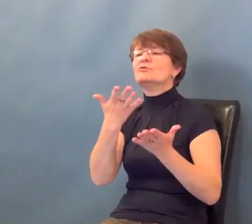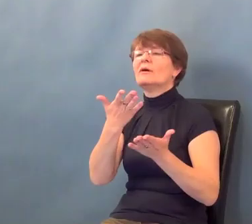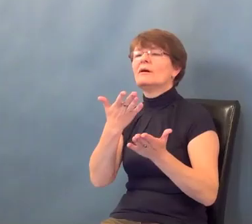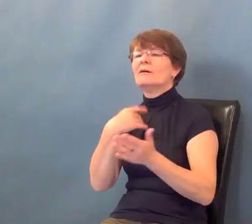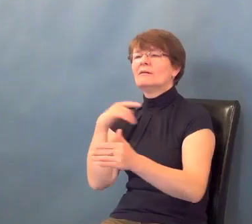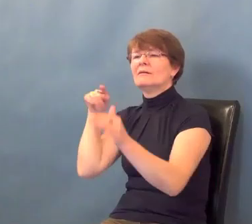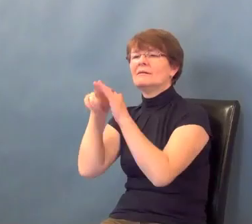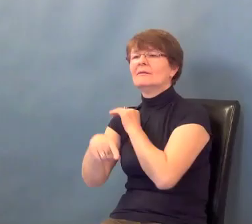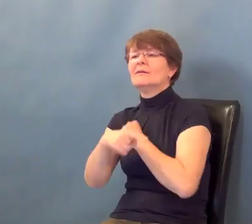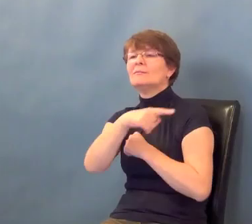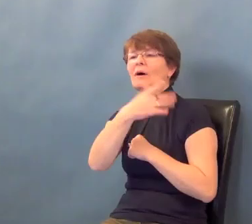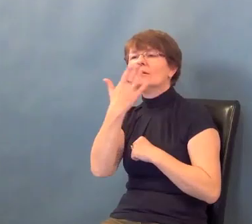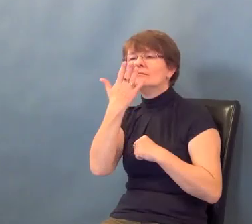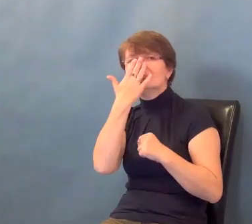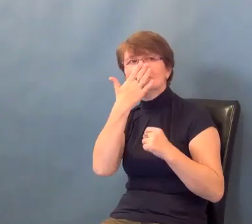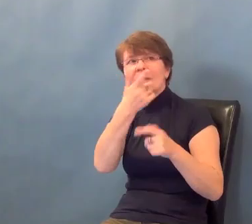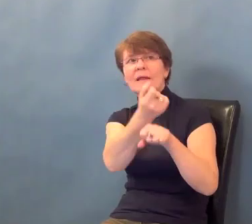Uciekam, gdy poczuję truciznę.